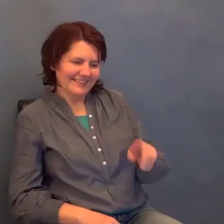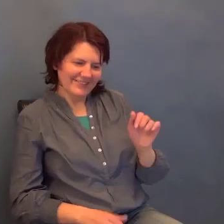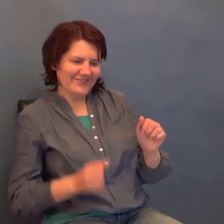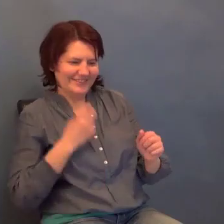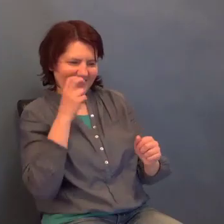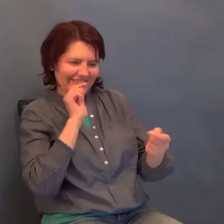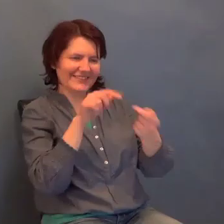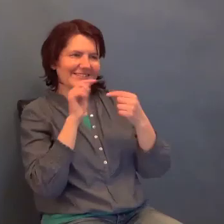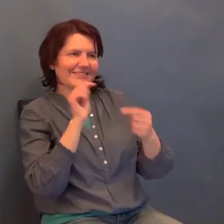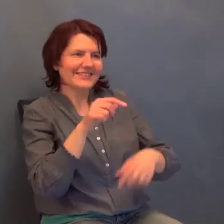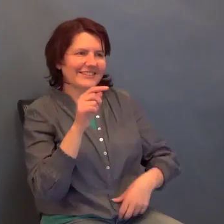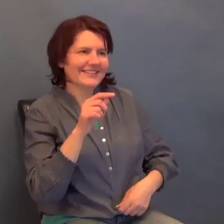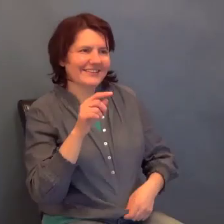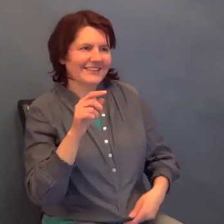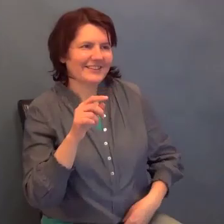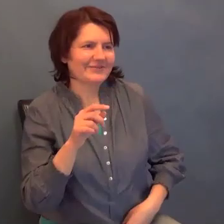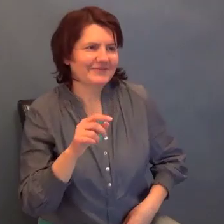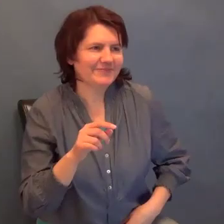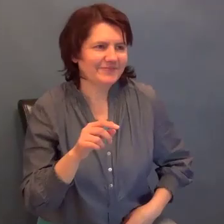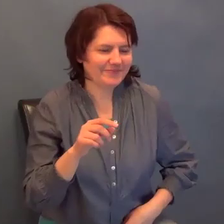Jest fajnie, ciekawie się rozmawia.